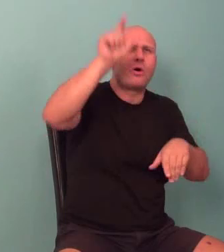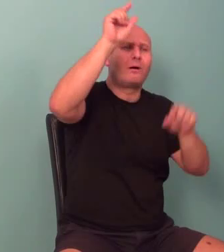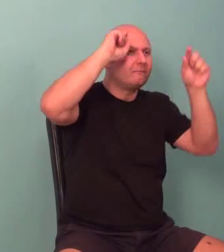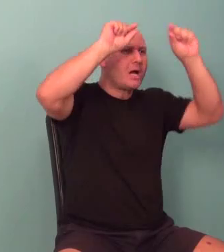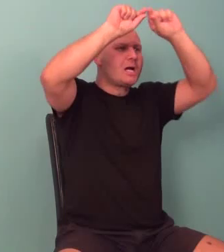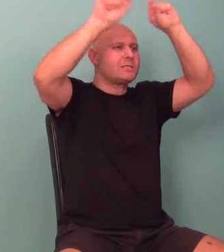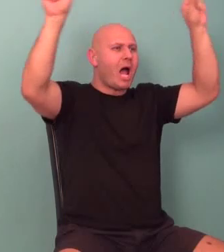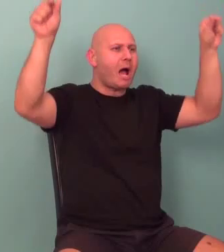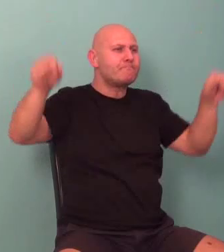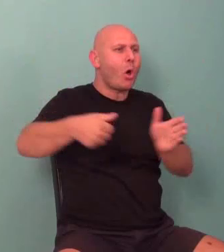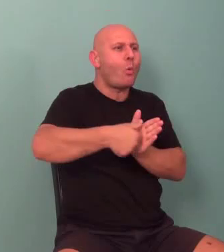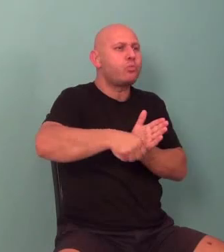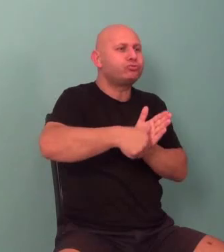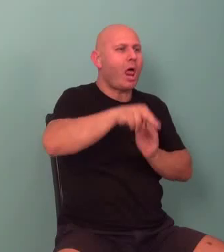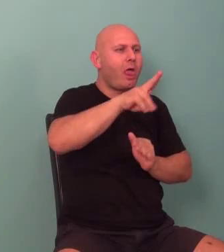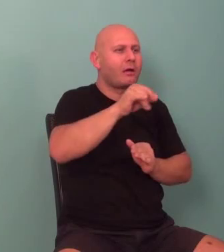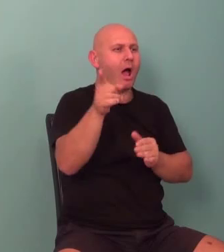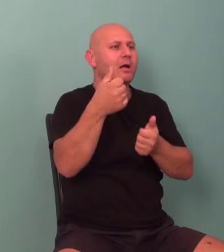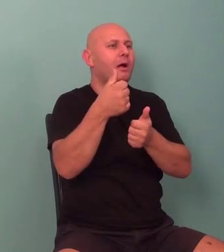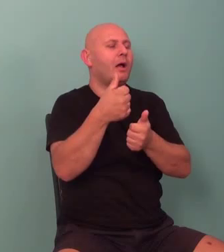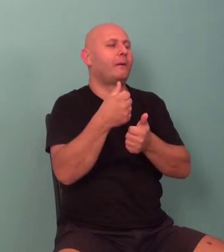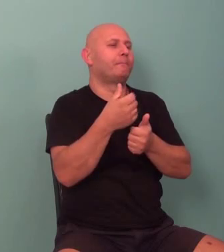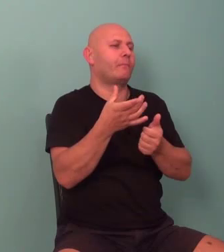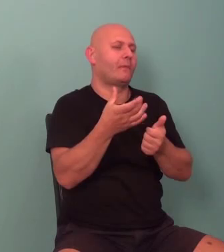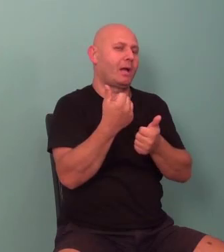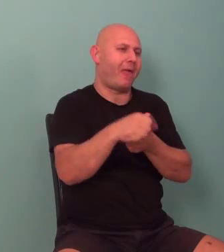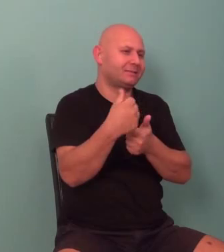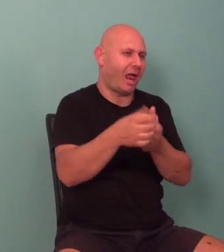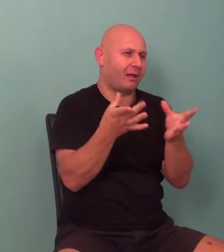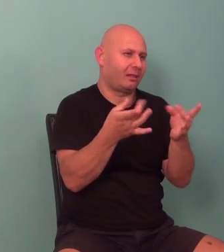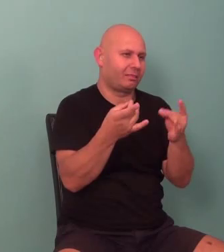Wiesz, dookoła szyby trzeba użyć, jako uszczelki, specjalnego kitu.